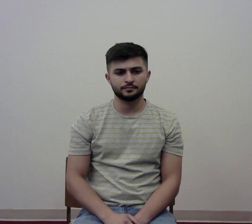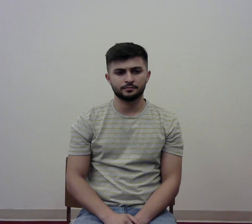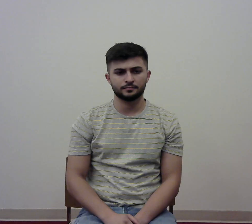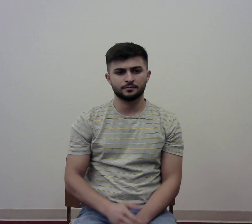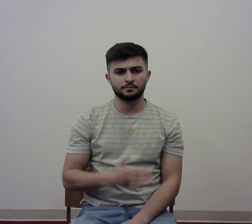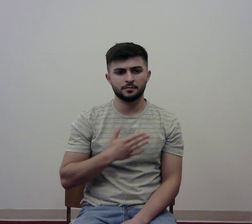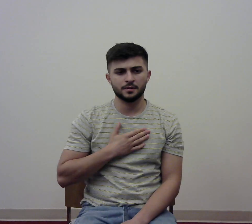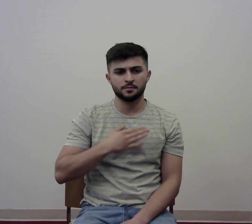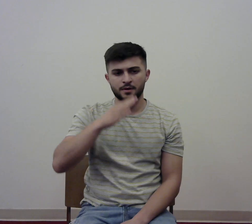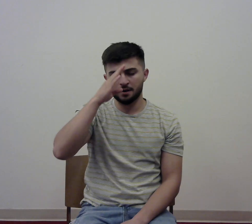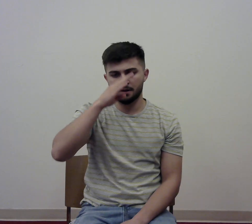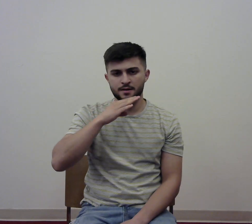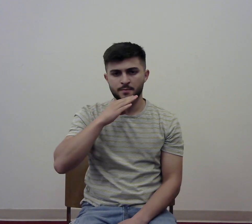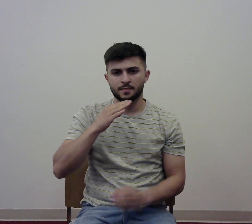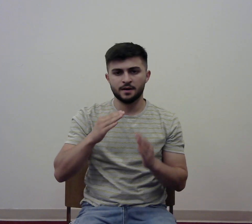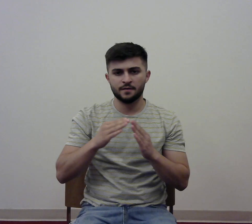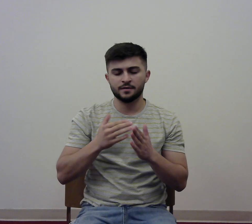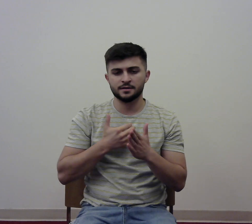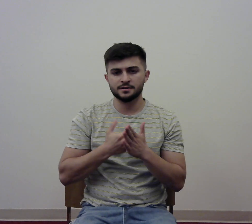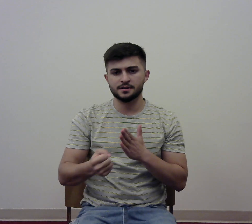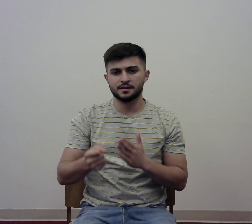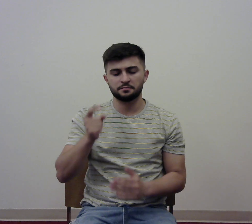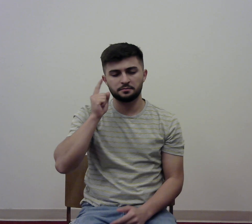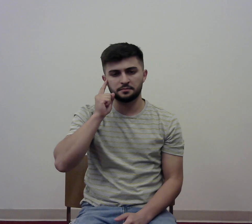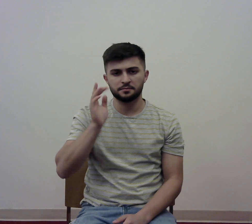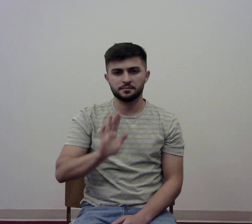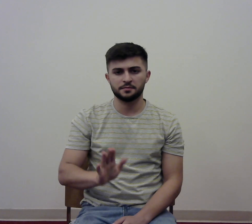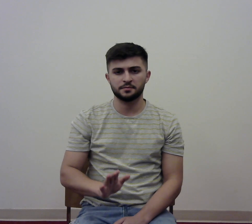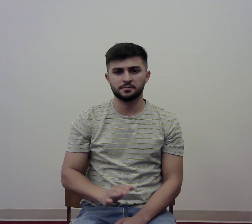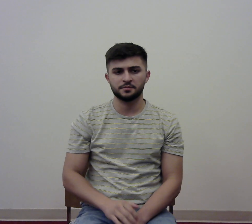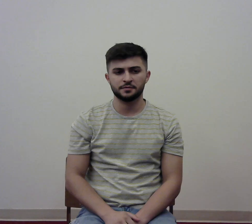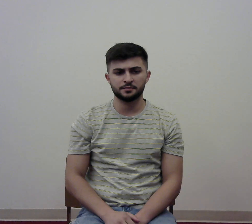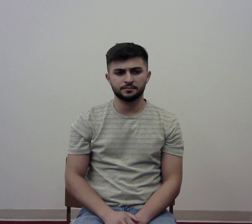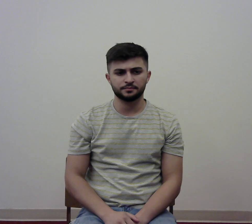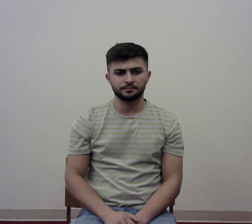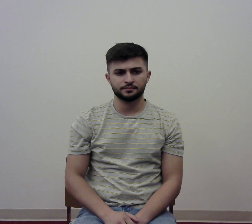Mənim atam evdən çıxa bilmir